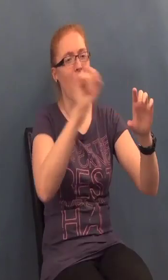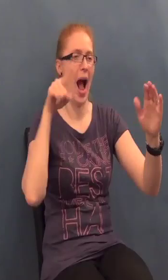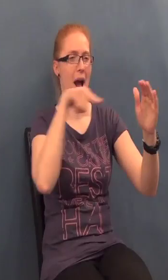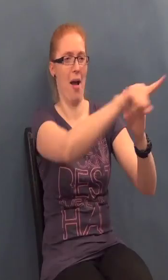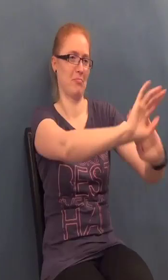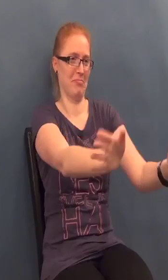Koniec.